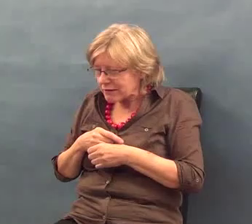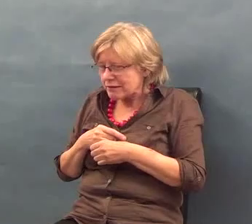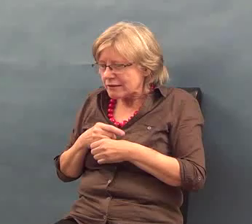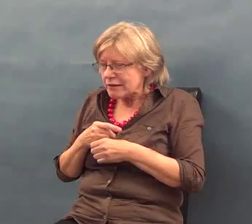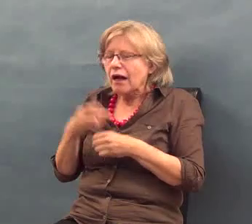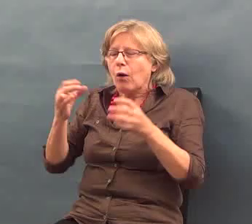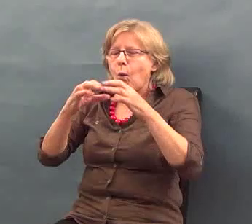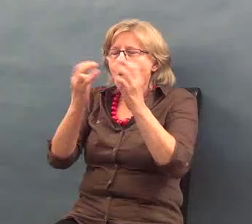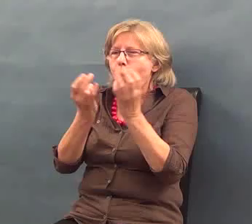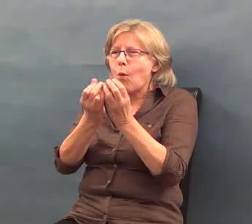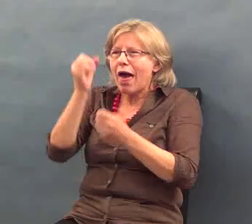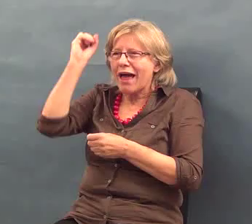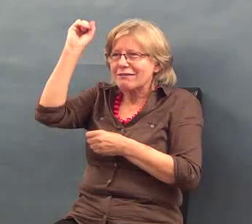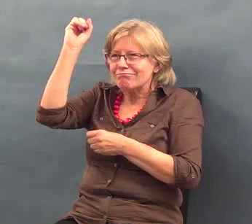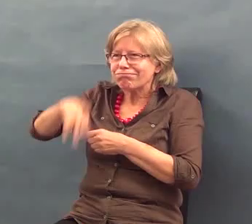Ktoś wrzucił kulę do rynny.